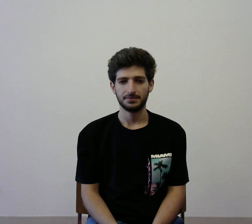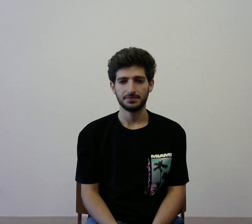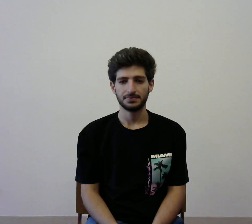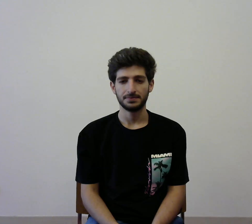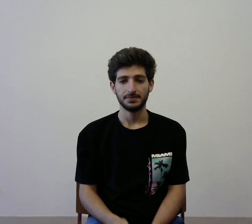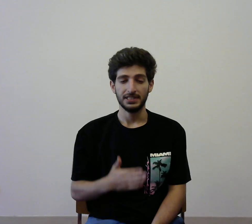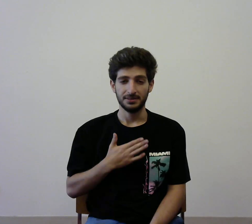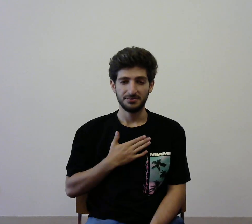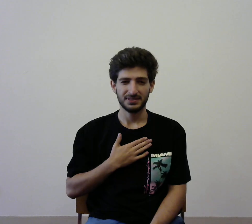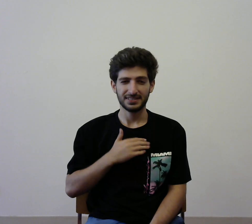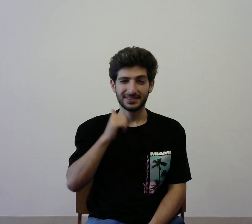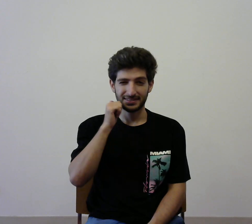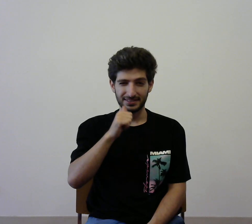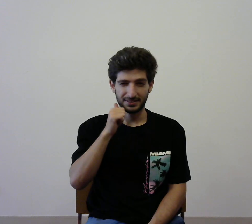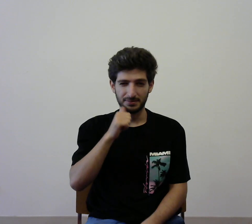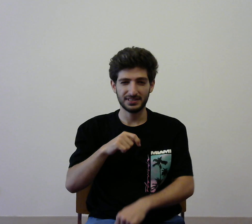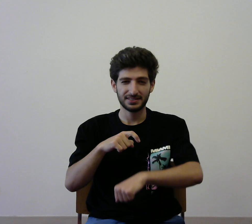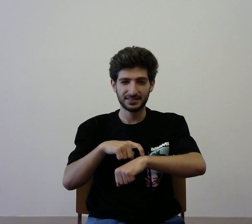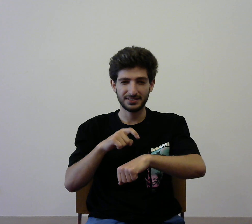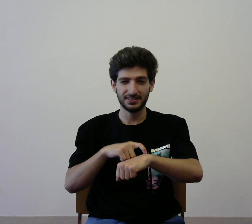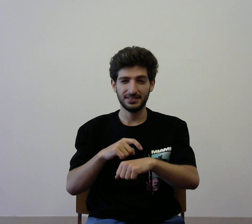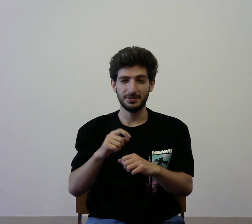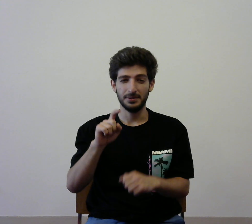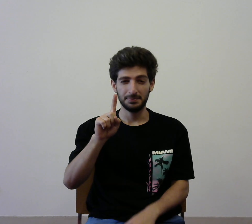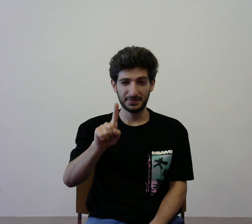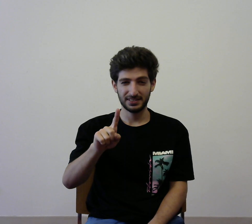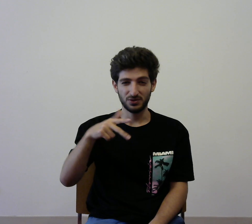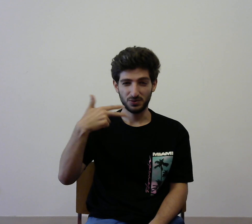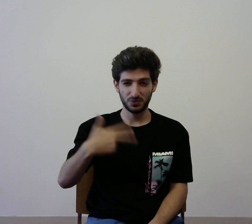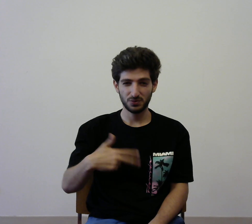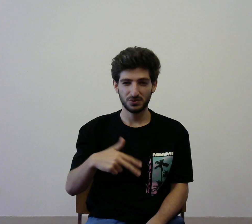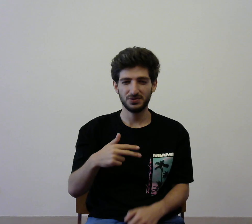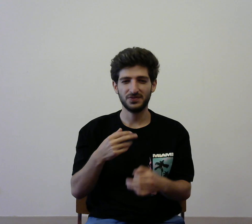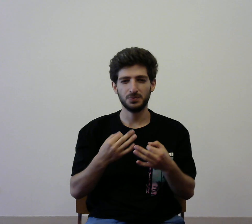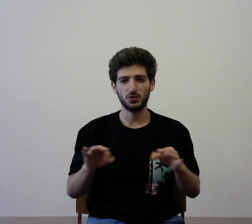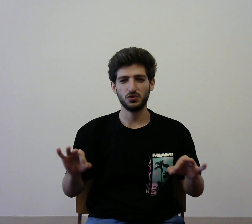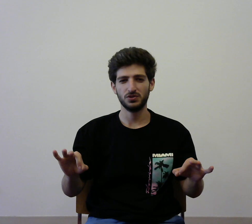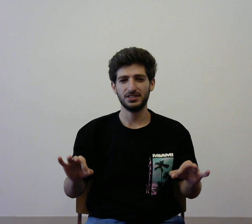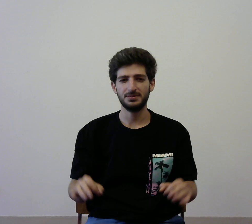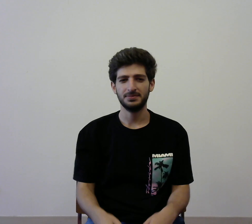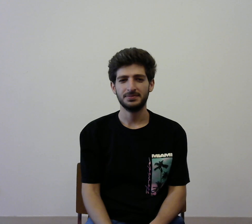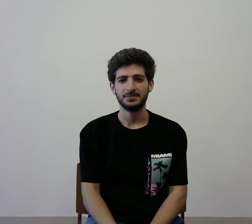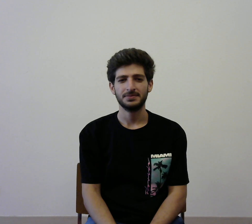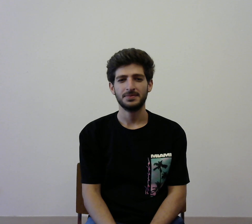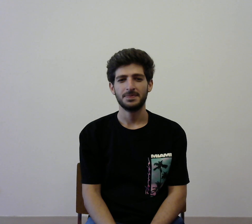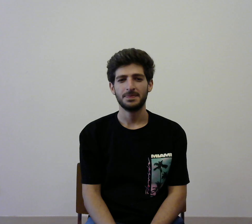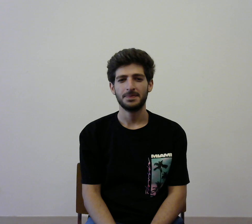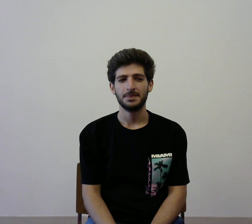Mən sabah saat birin yarısı boşam